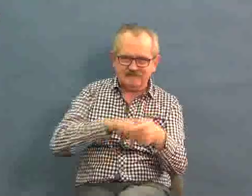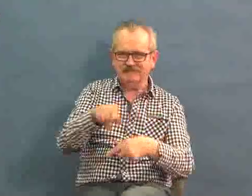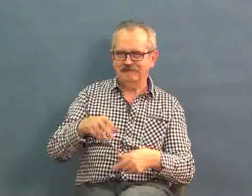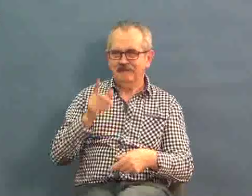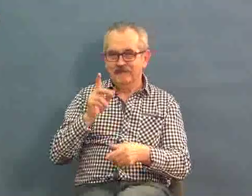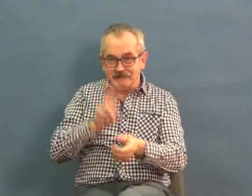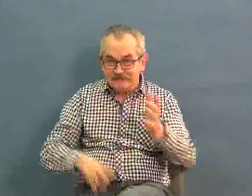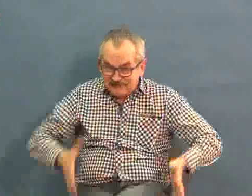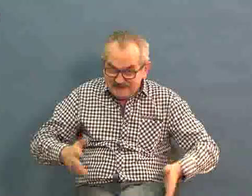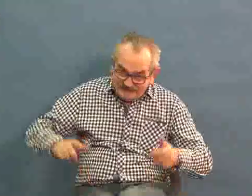Policjant biegnie za nimi.